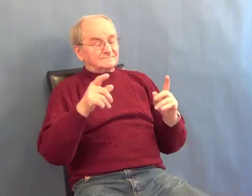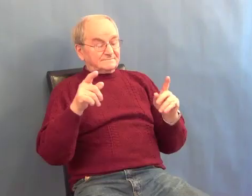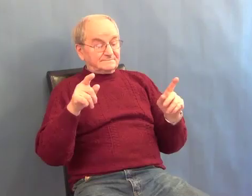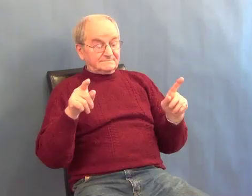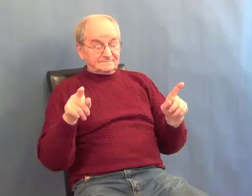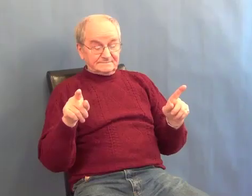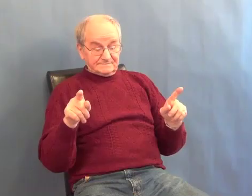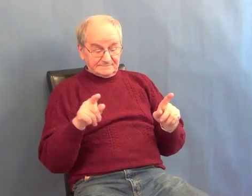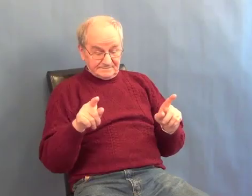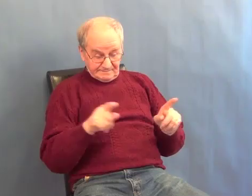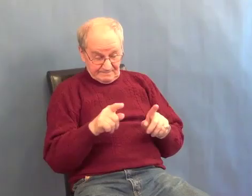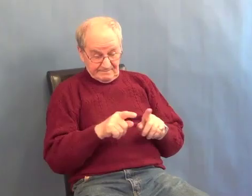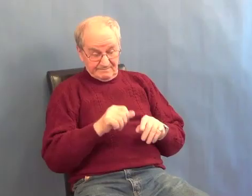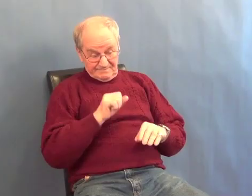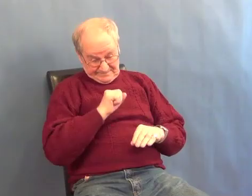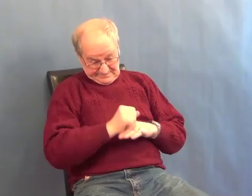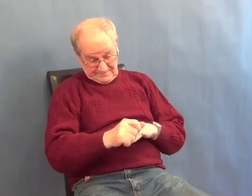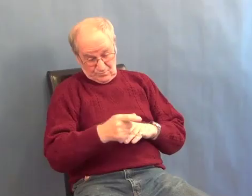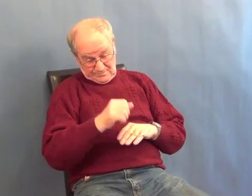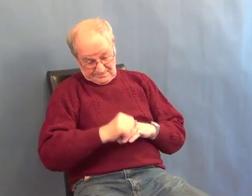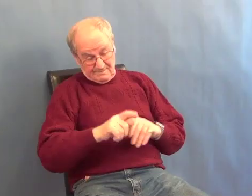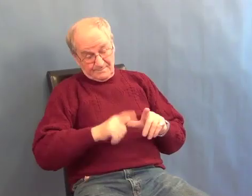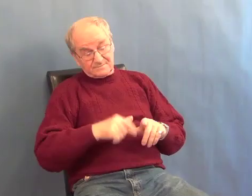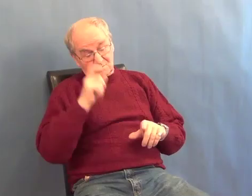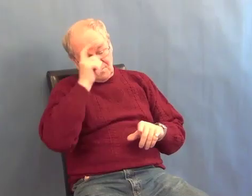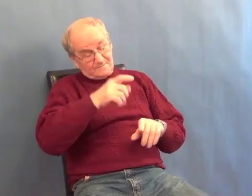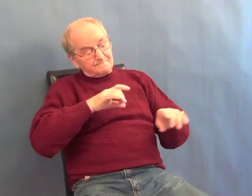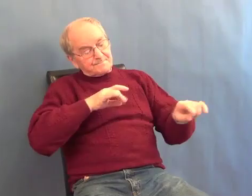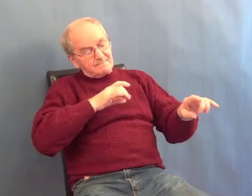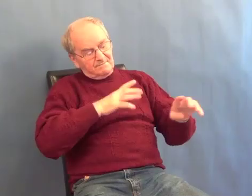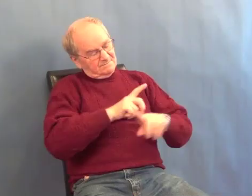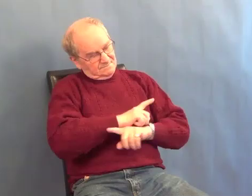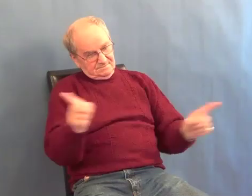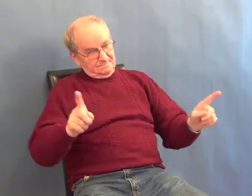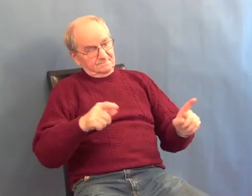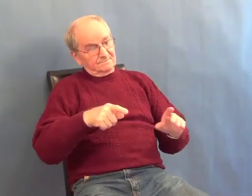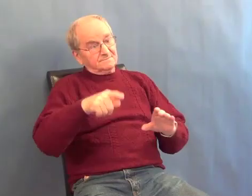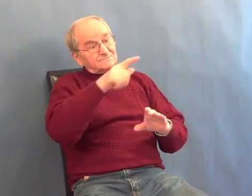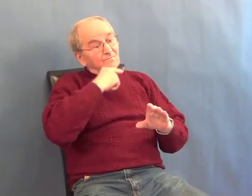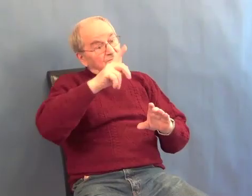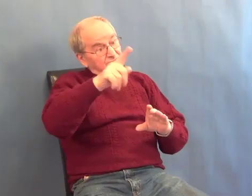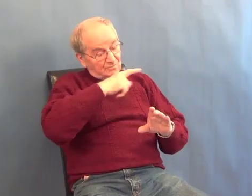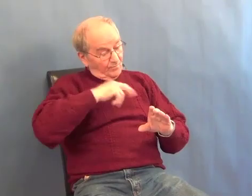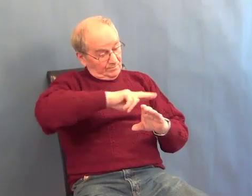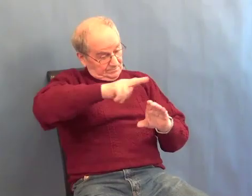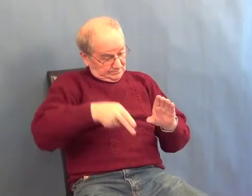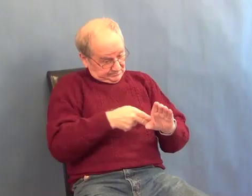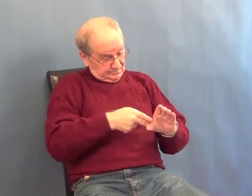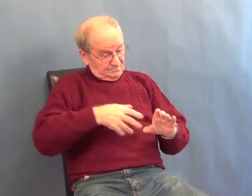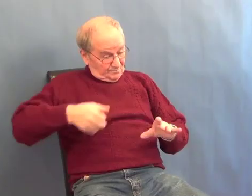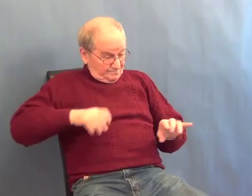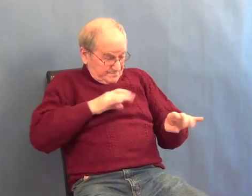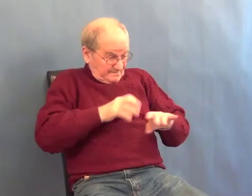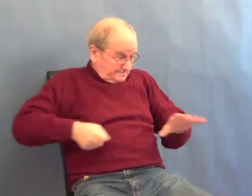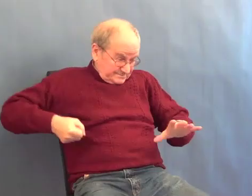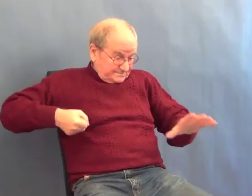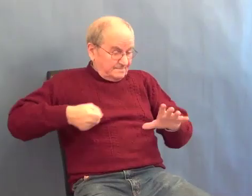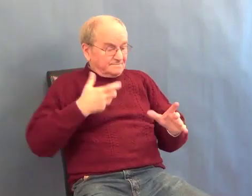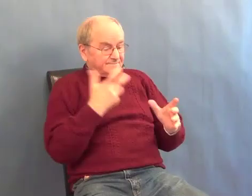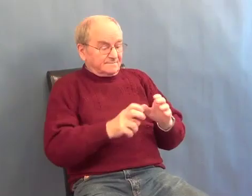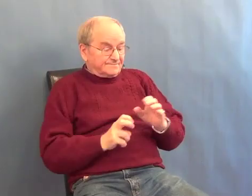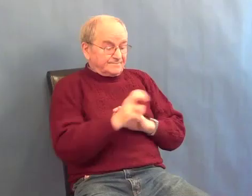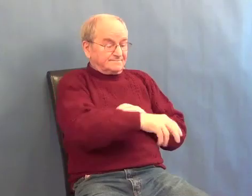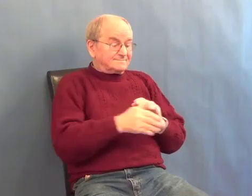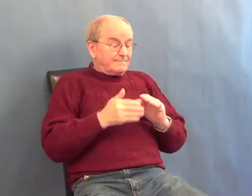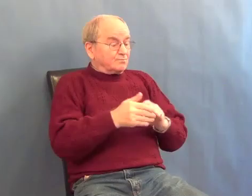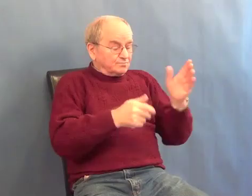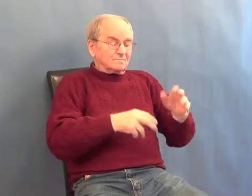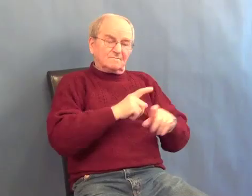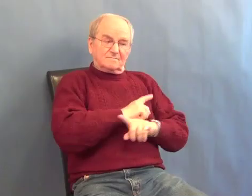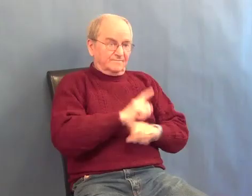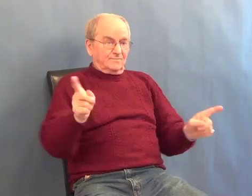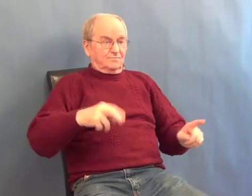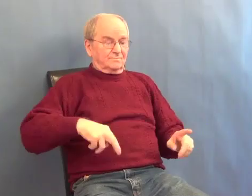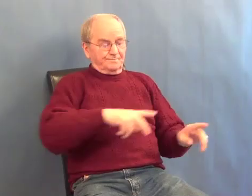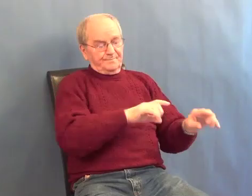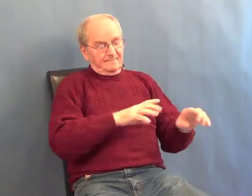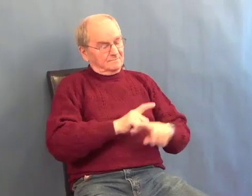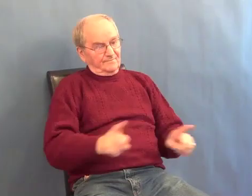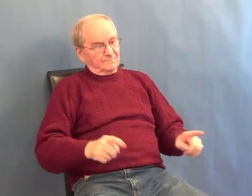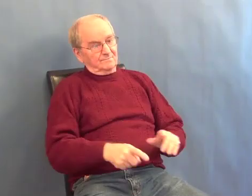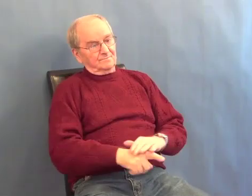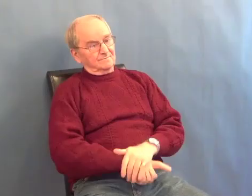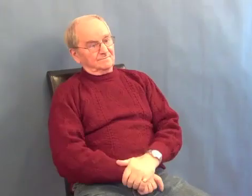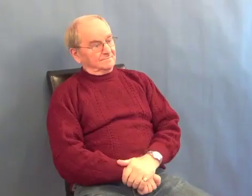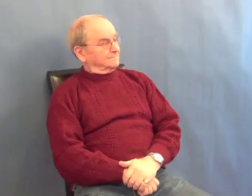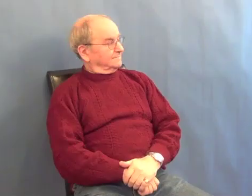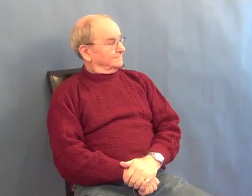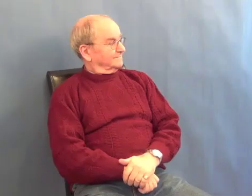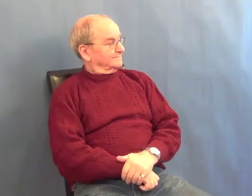Człowiek również nie może biegać do samochodu z aktówką w ręku, tak pokazuje ten znak w kształcie czerwonego koła.